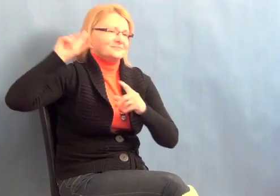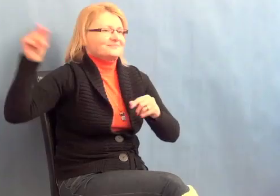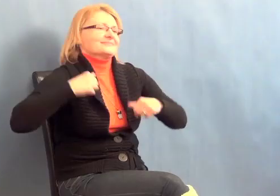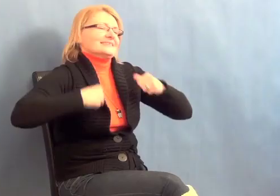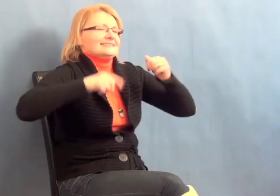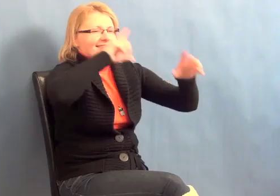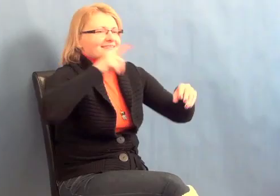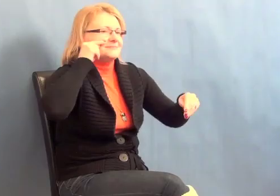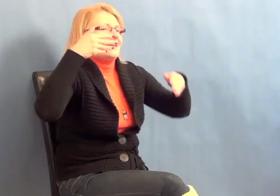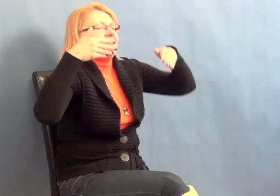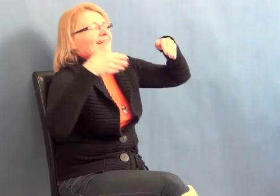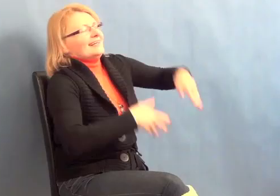Biegnie na górę i od razu kładzie się do łóżka.